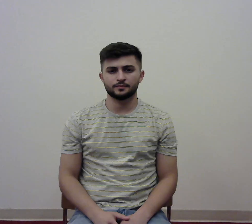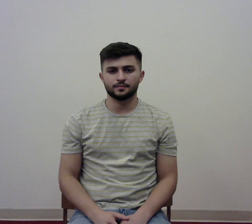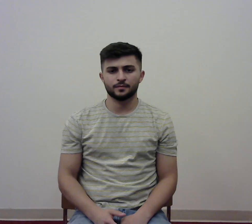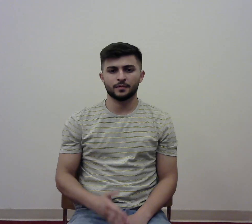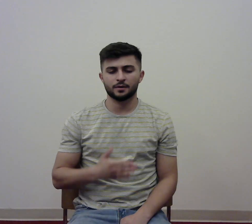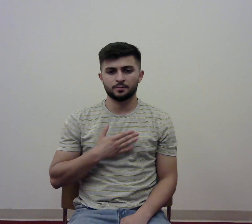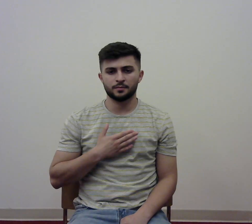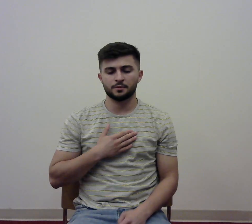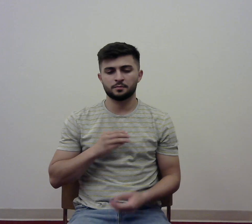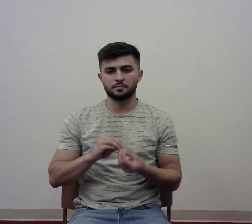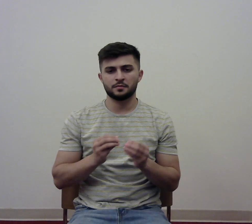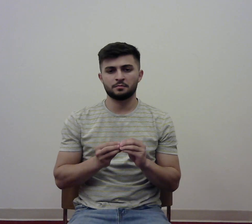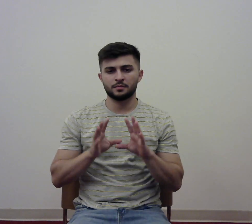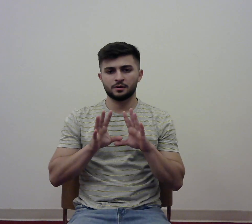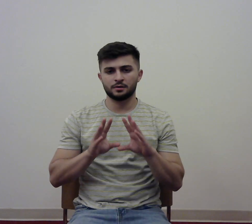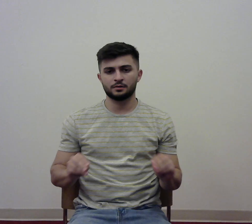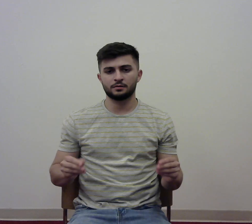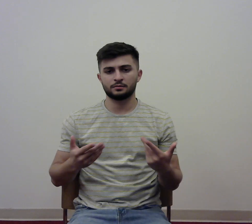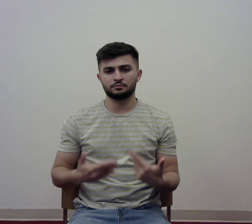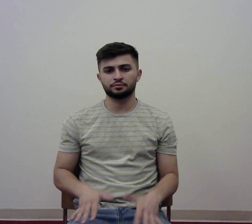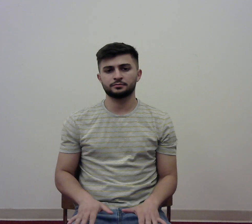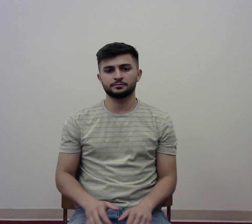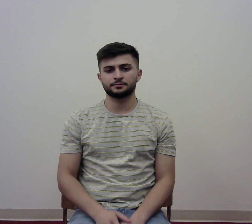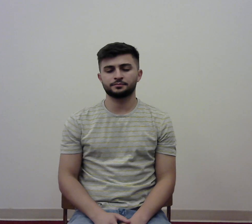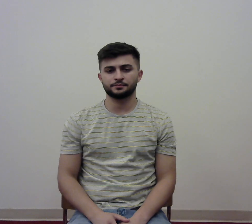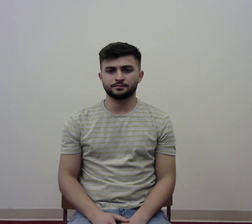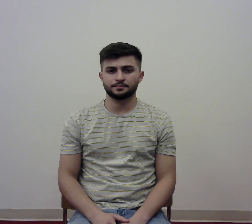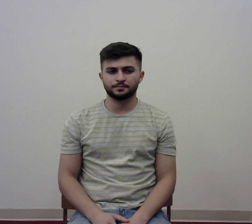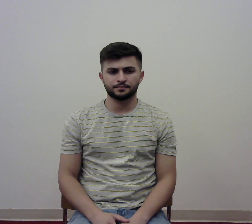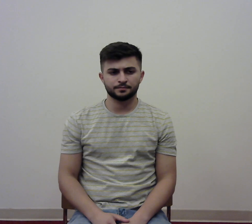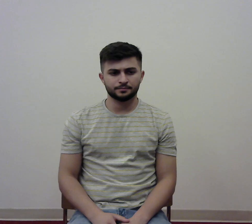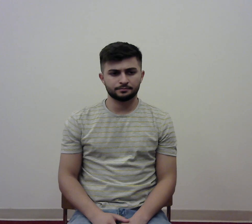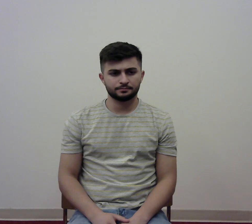Mənim problemim həll olundu